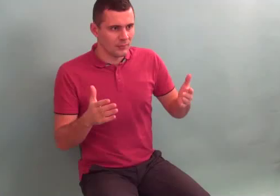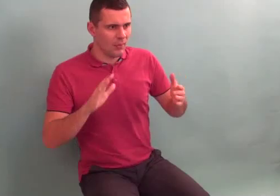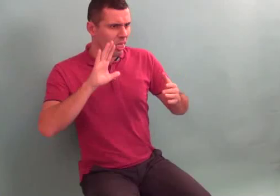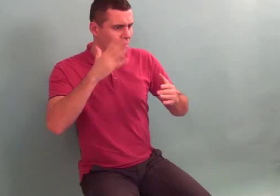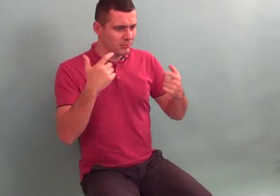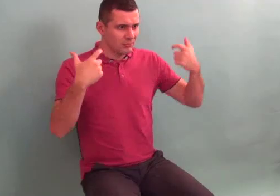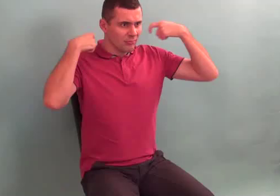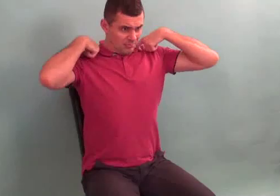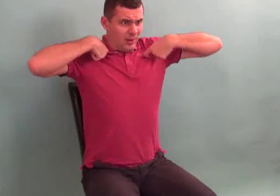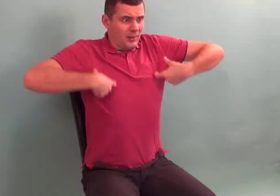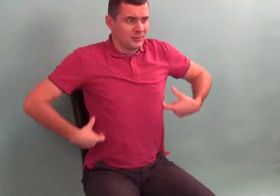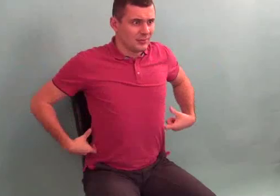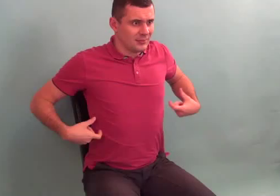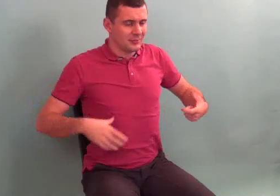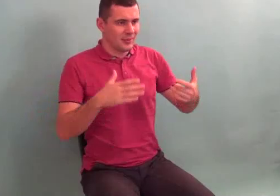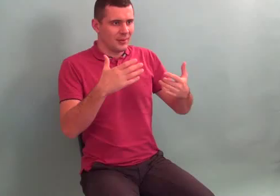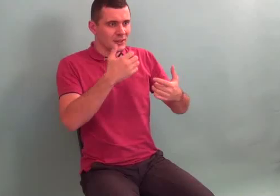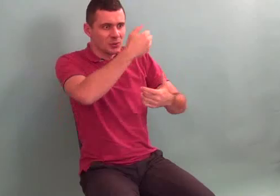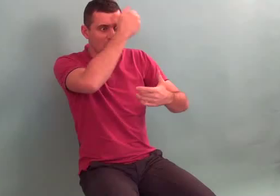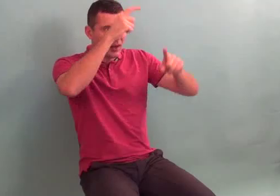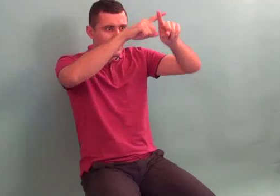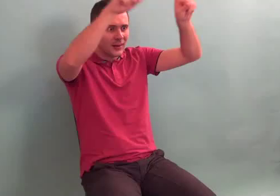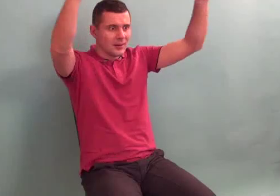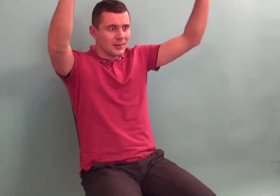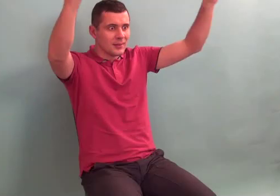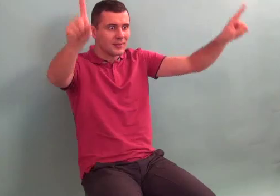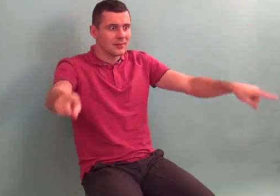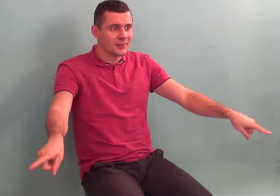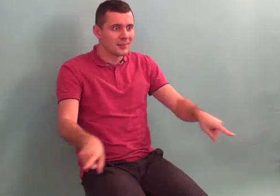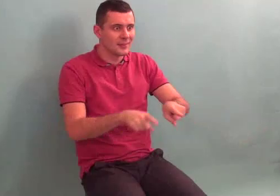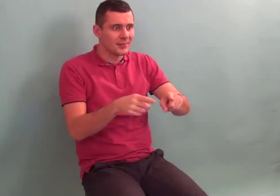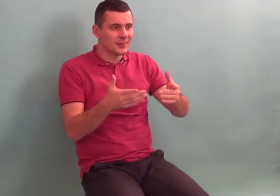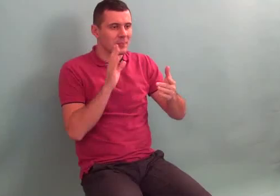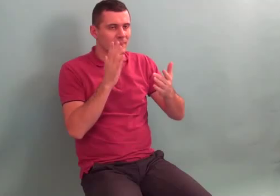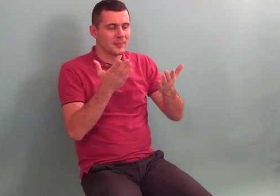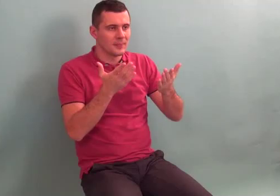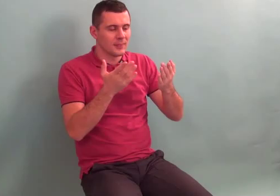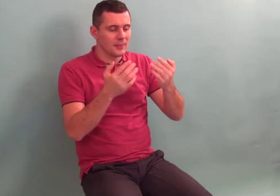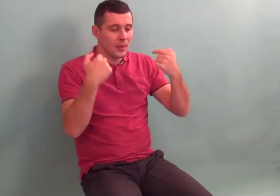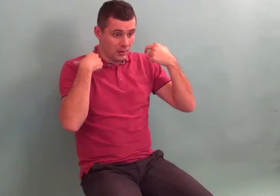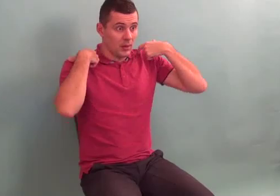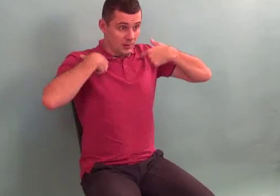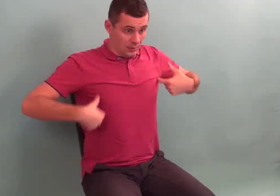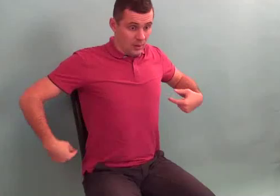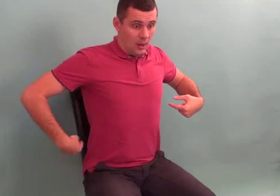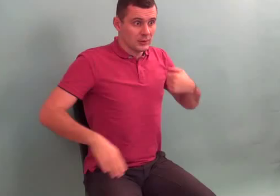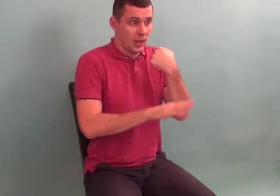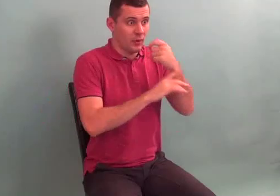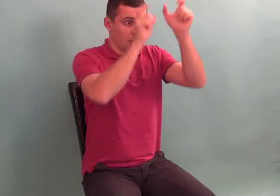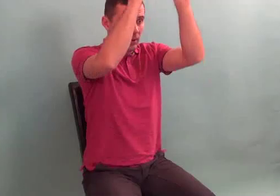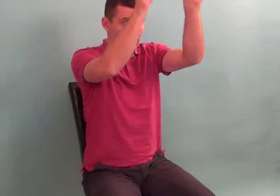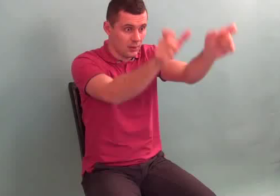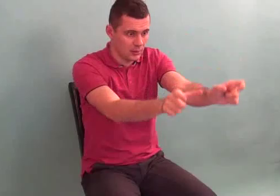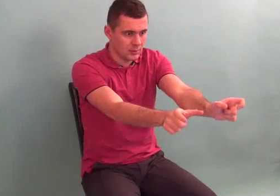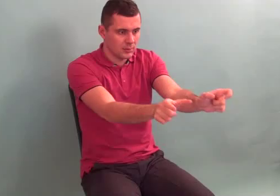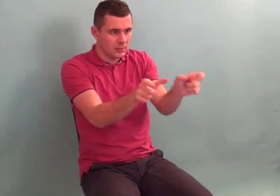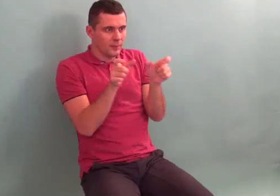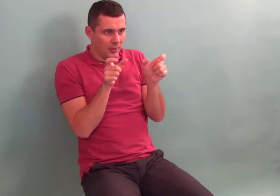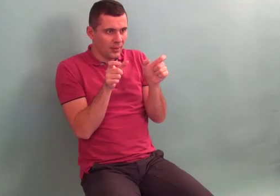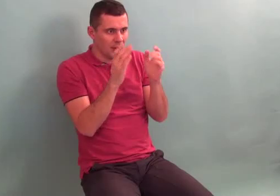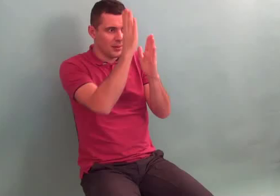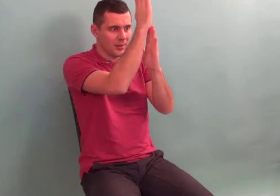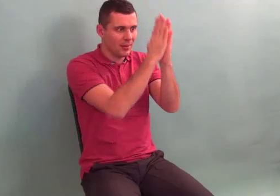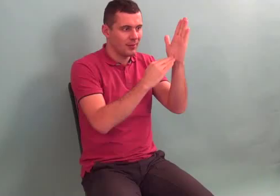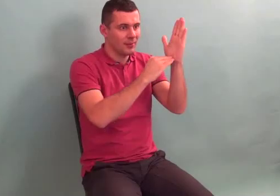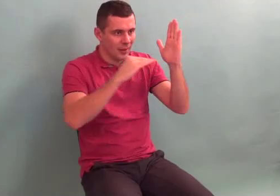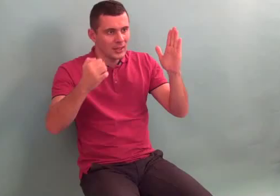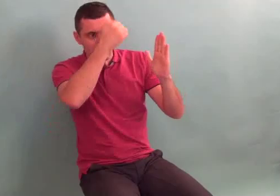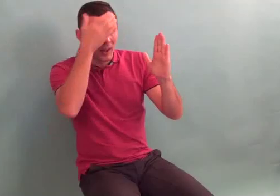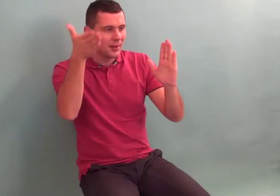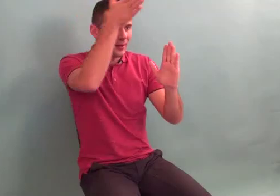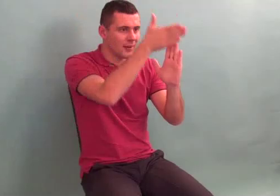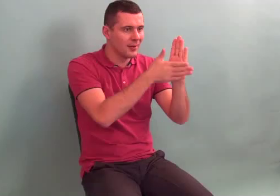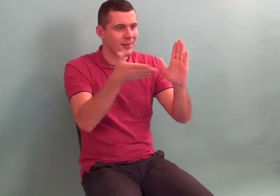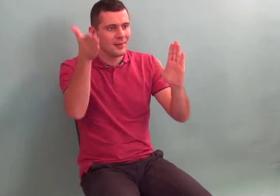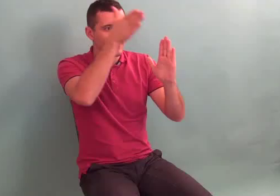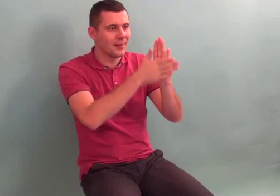Zakłada na siebie coś dziwnego - szerokie pasy na ramiona, a z tyłu, na plecach, drewniany wspornik, na nim ustawione prostokątne szyby.